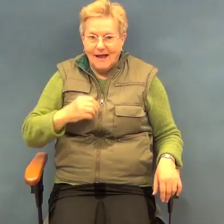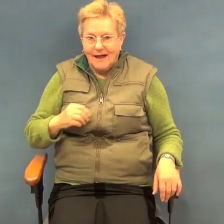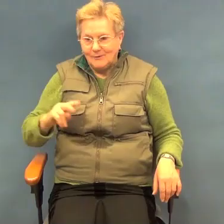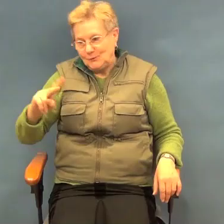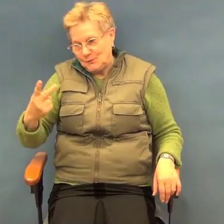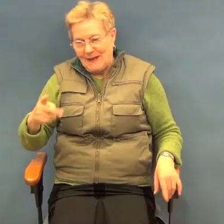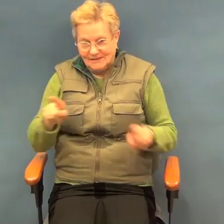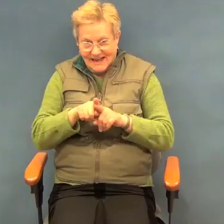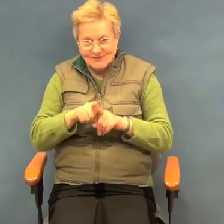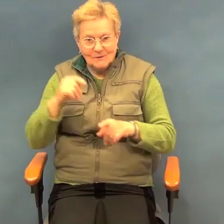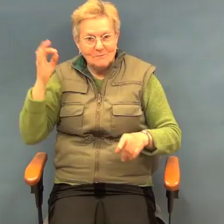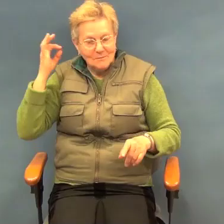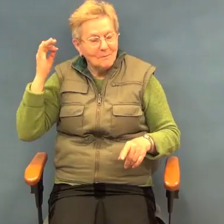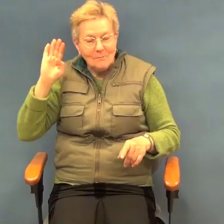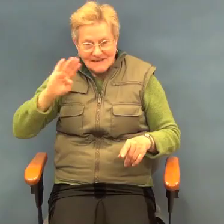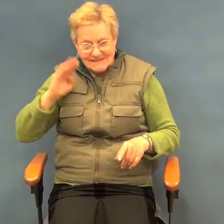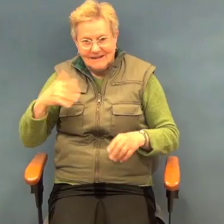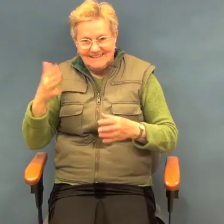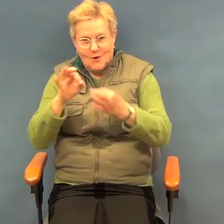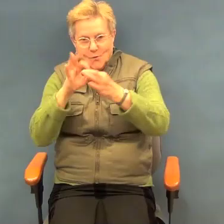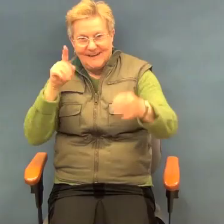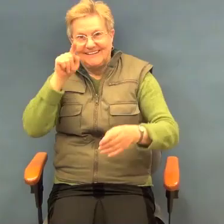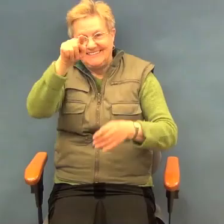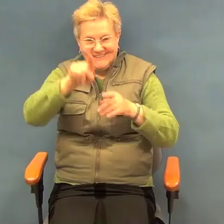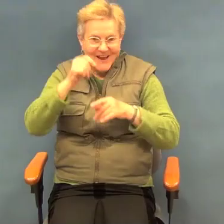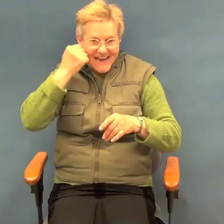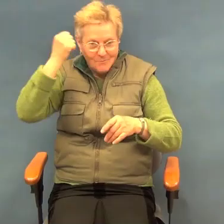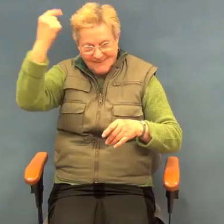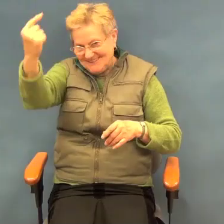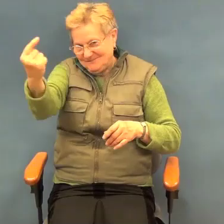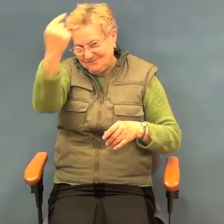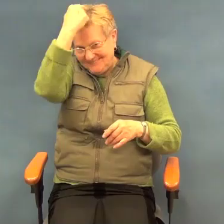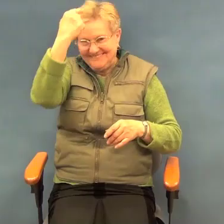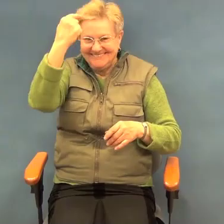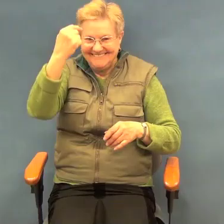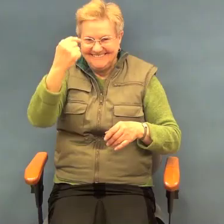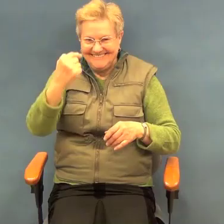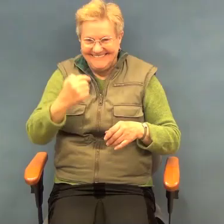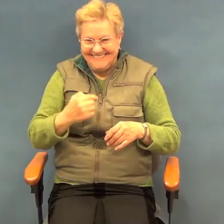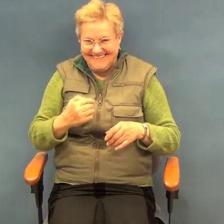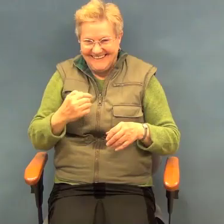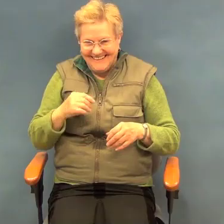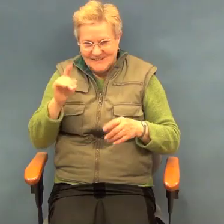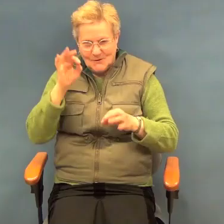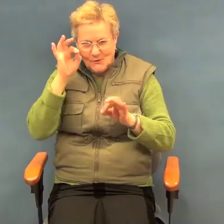A druga, też myszka, chce strzelać z łuku, aby trafić w jabłko.